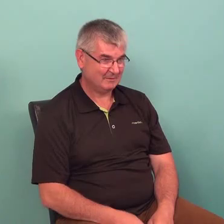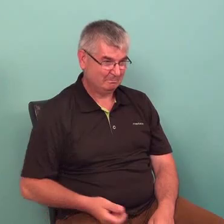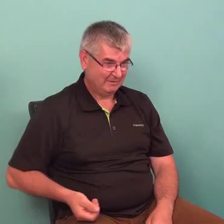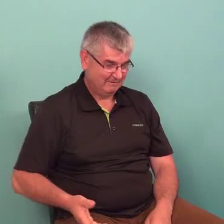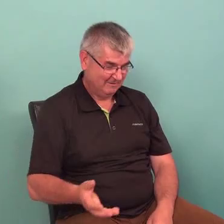Bowling.